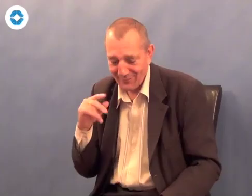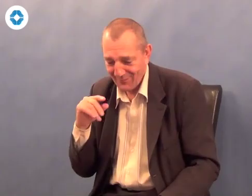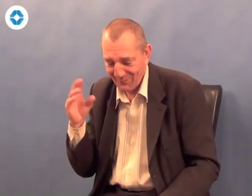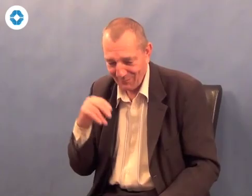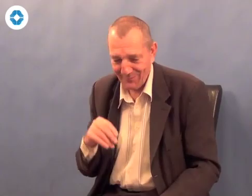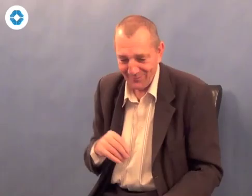Zapomniałem.